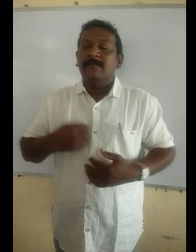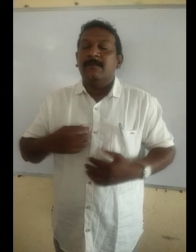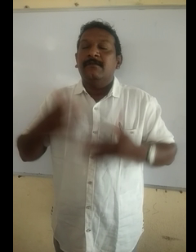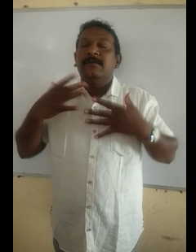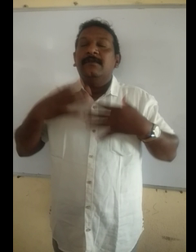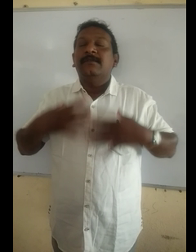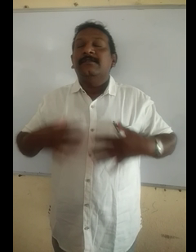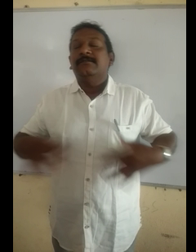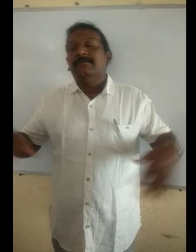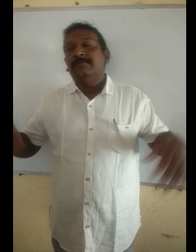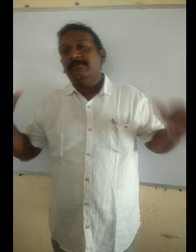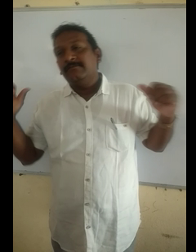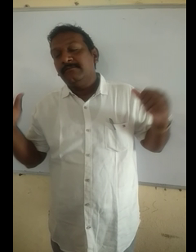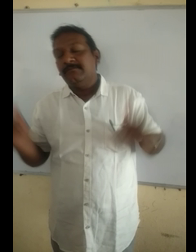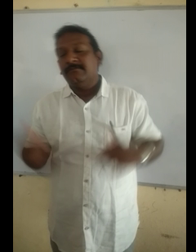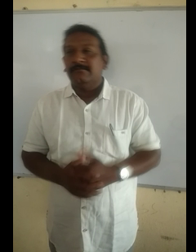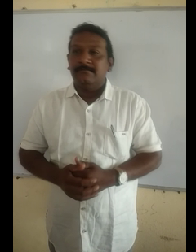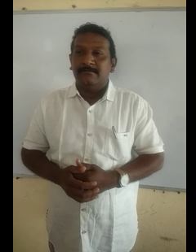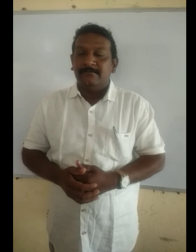i am tired